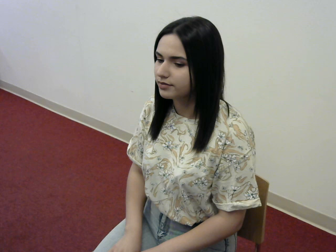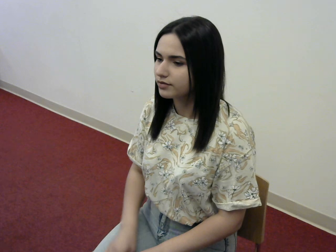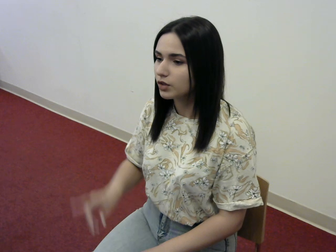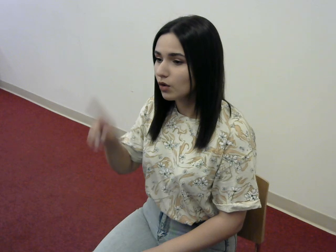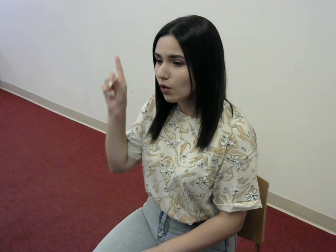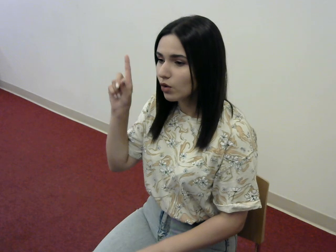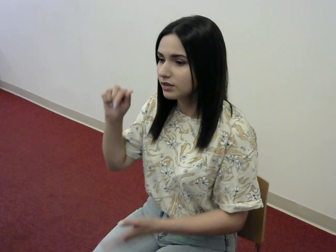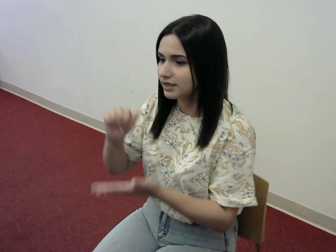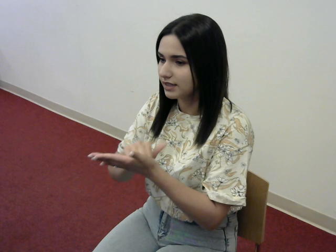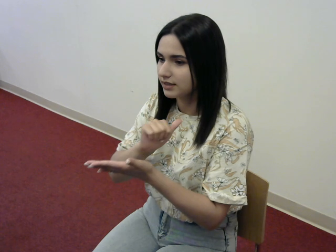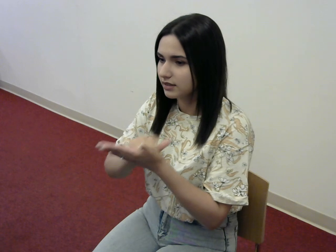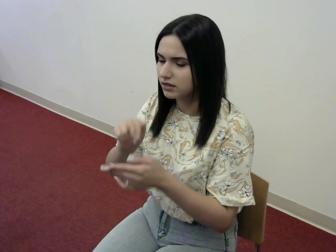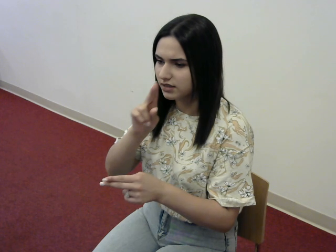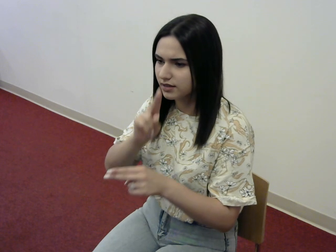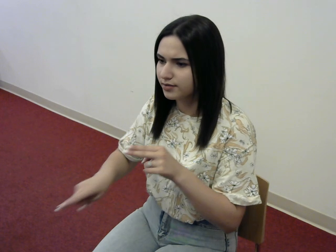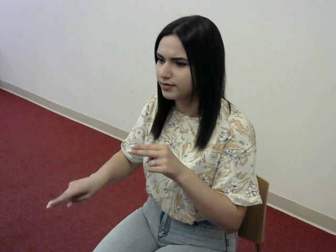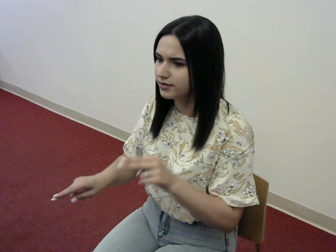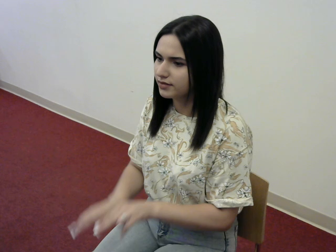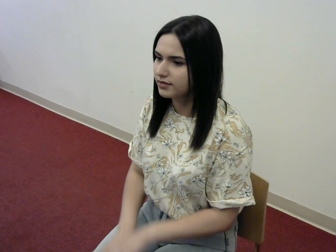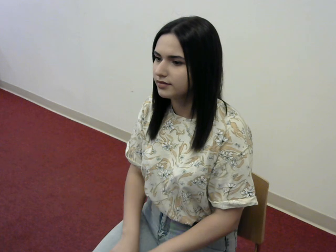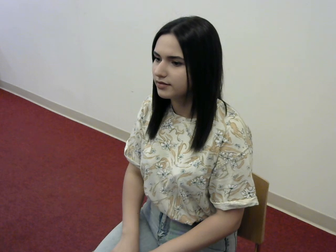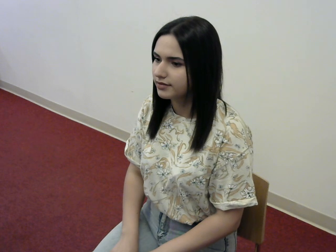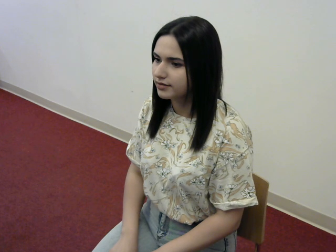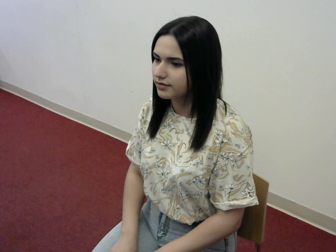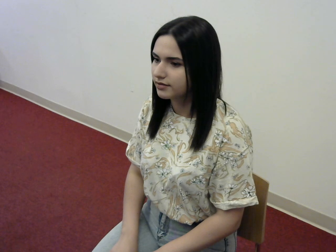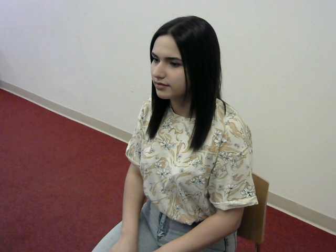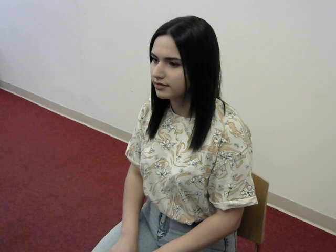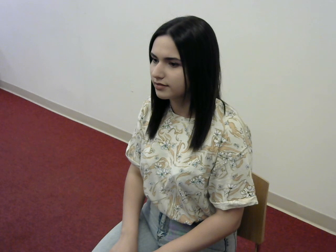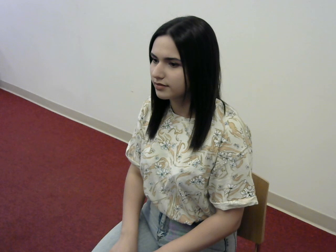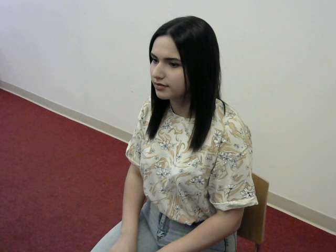O sənədlərini itirib